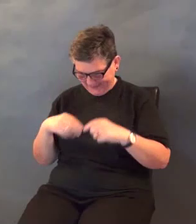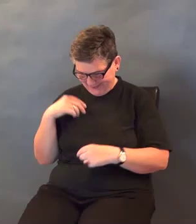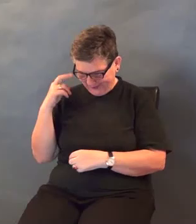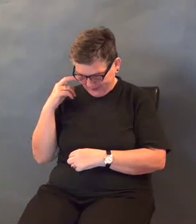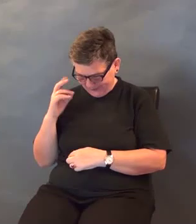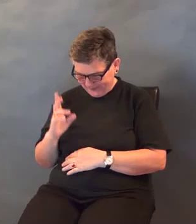Rozumiem.